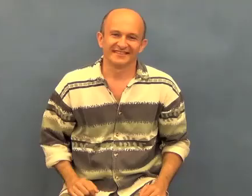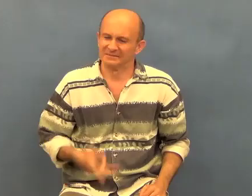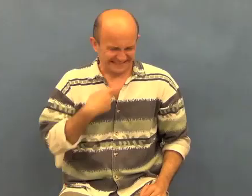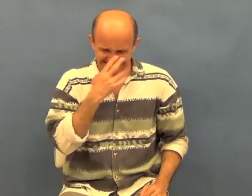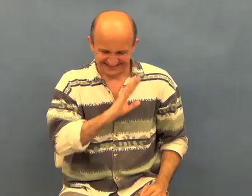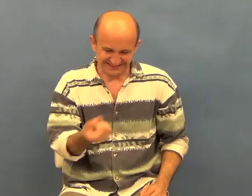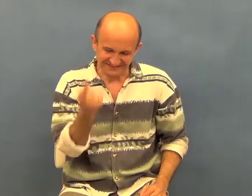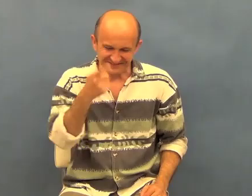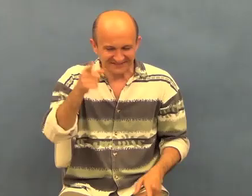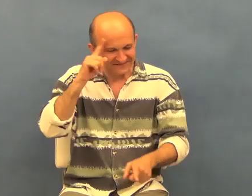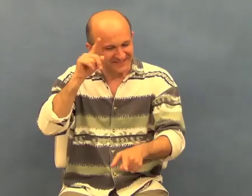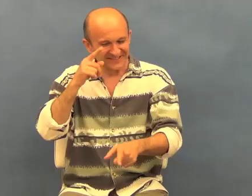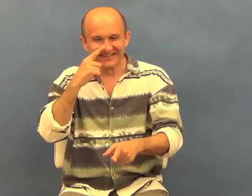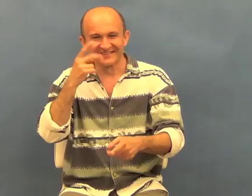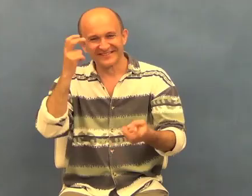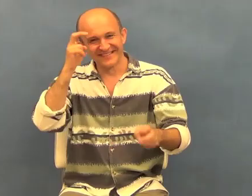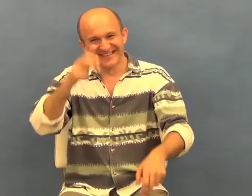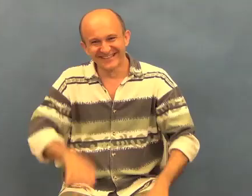Ja w ogóle tego wcześniej nie widziałem, jestem zaskoczony, wymyślam to teraz.